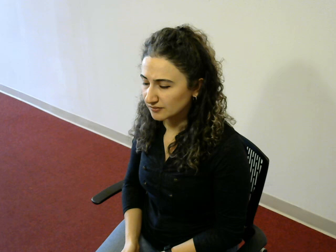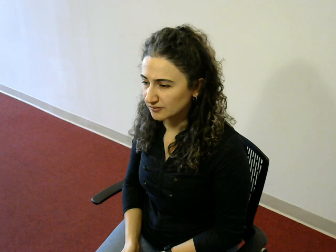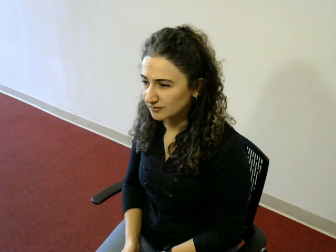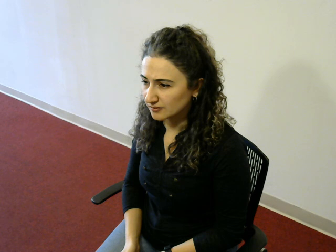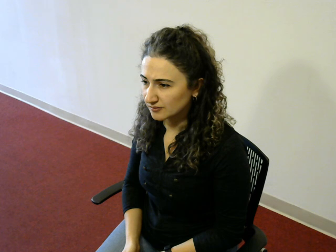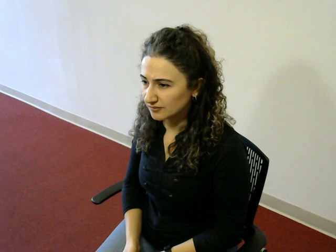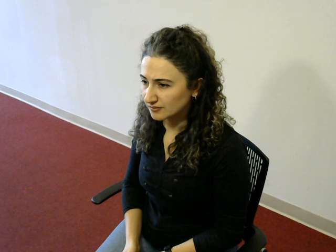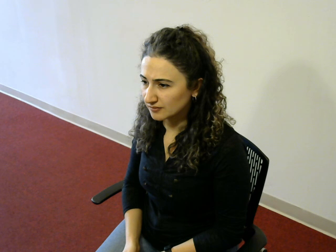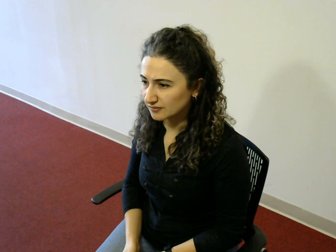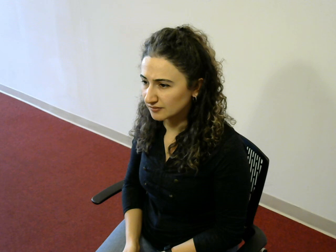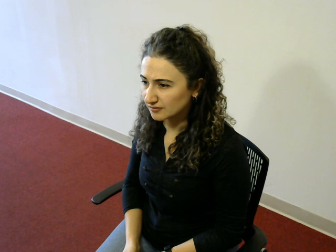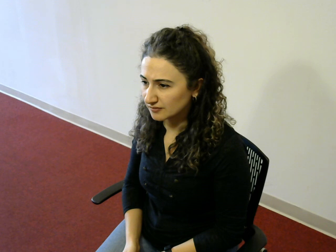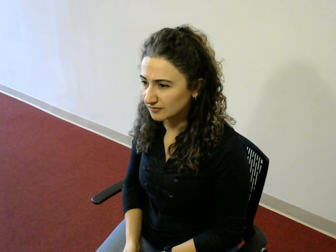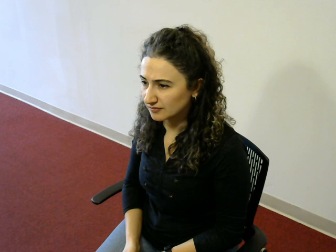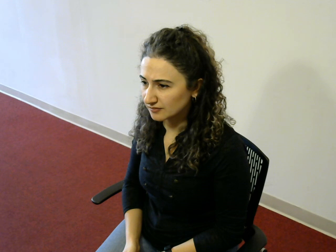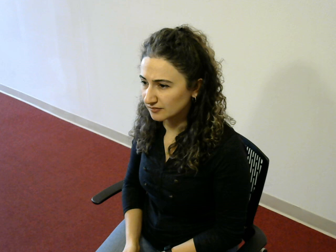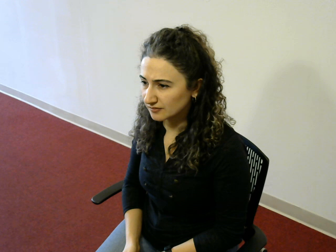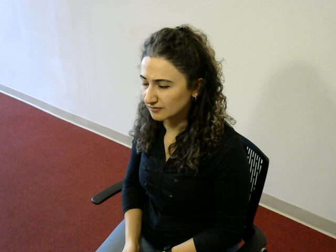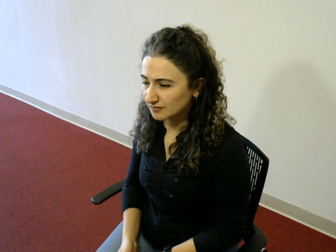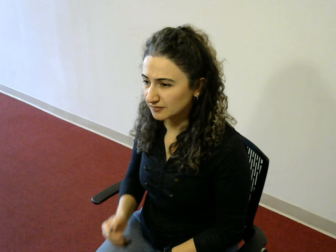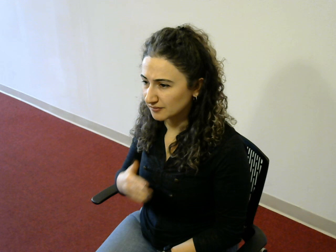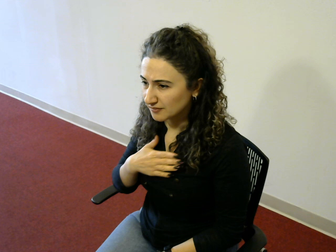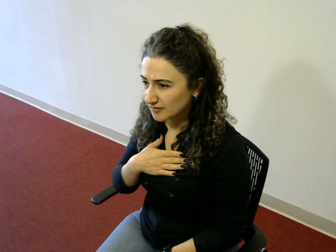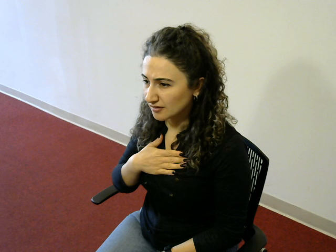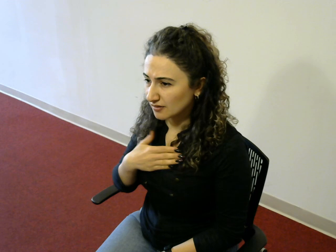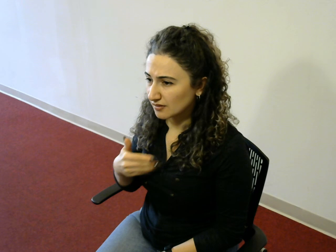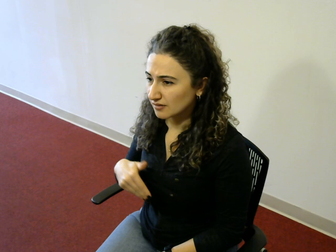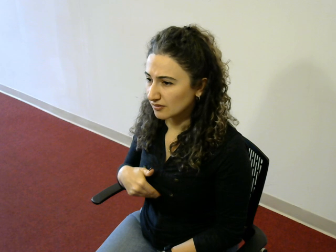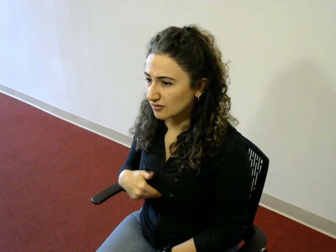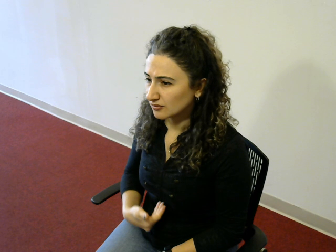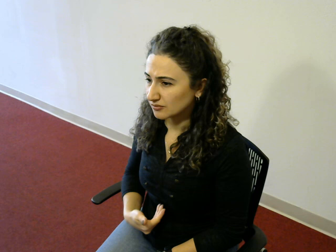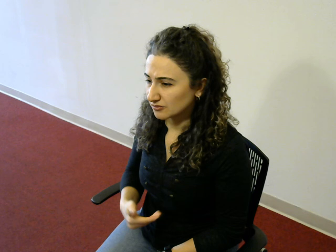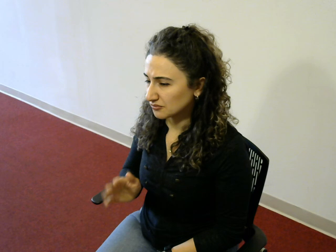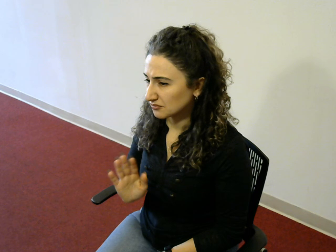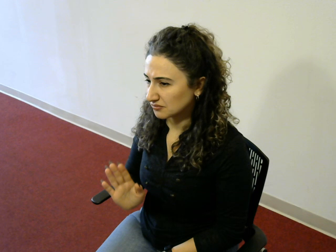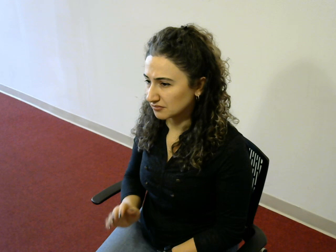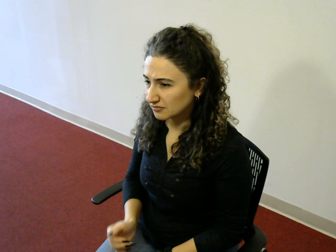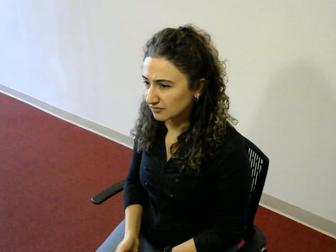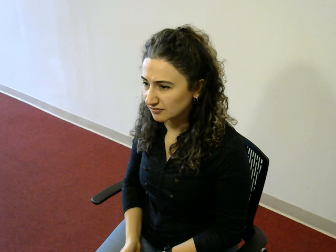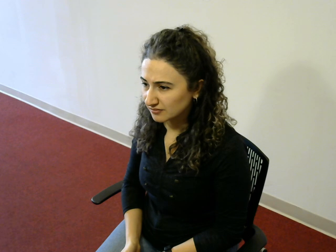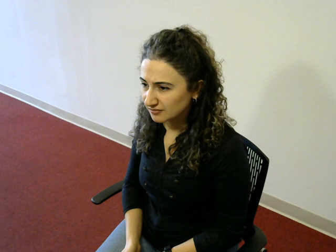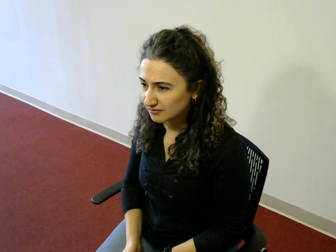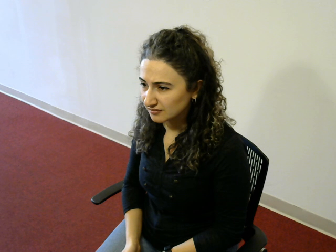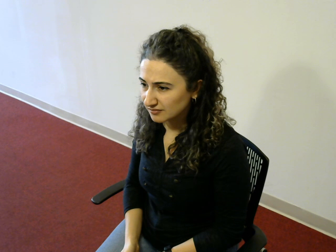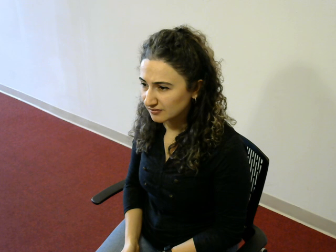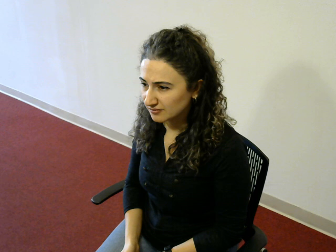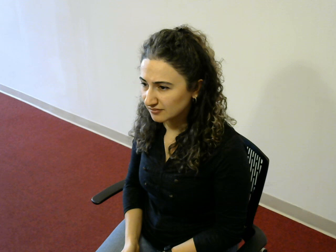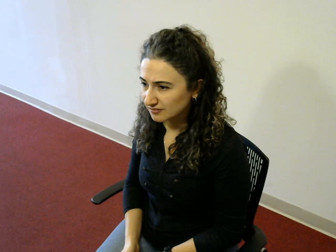Mən ac deyiləm